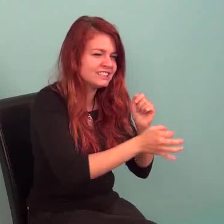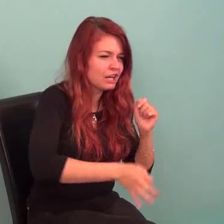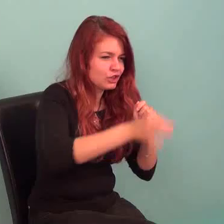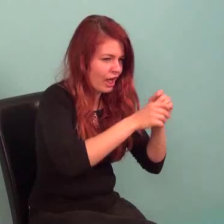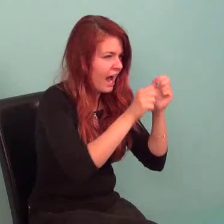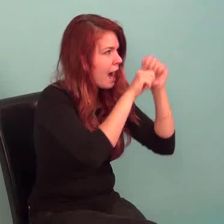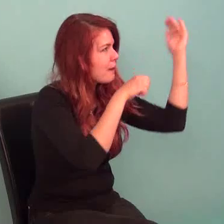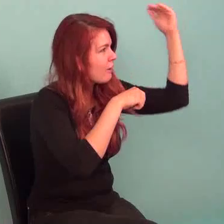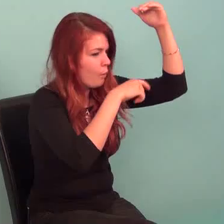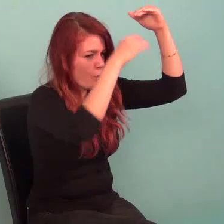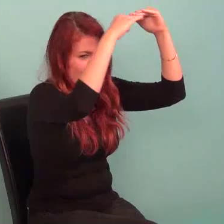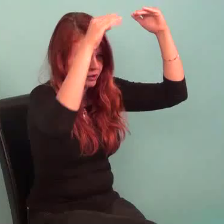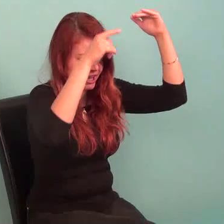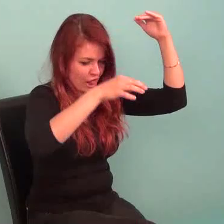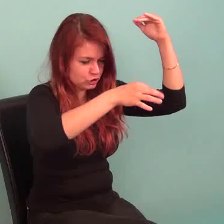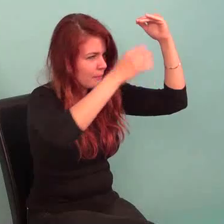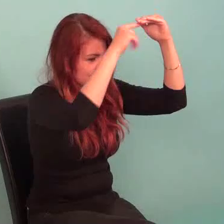Jest tam wysoka, kamienna skarpa nad jeziorem.